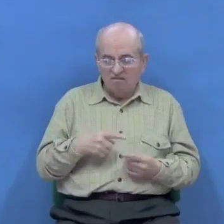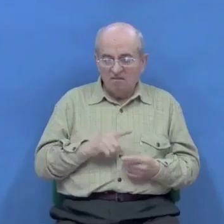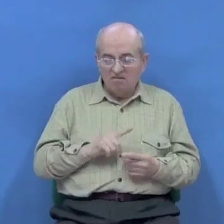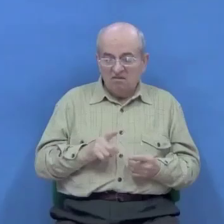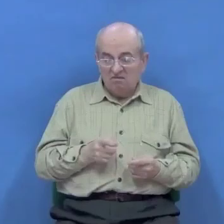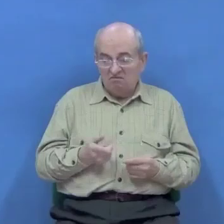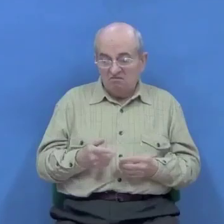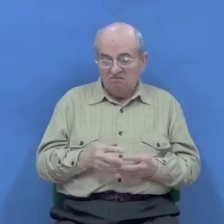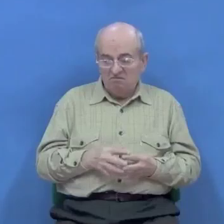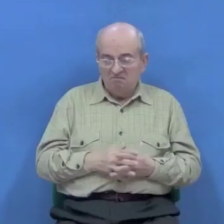Nie wolno lać wody.